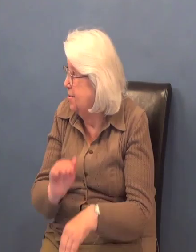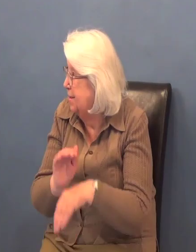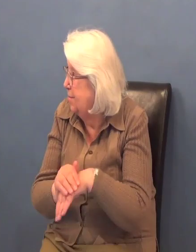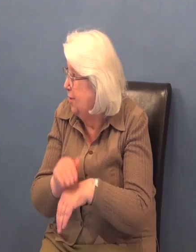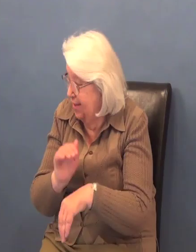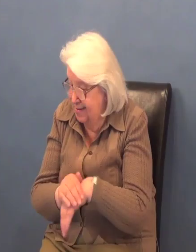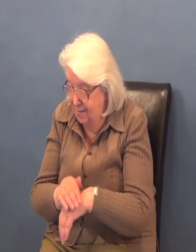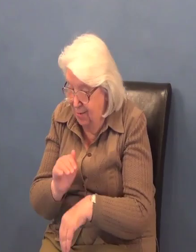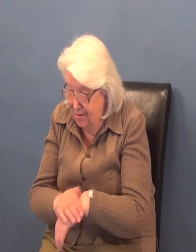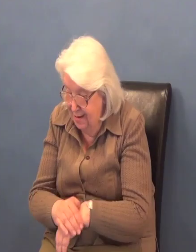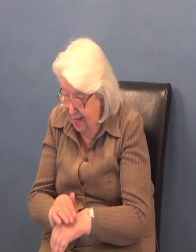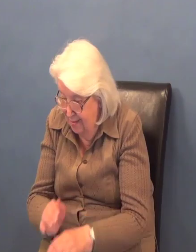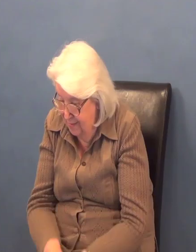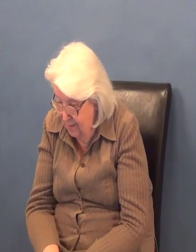Zamówienia, zamówienia...